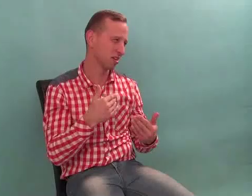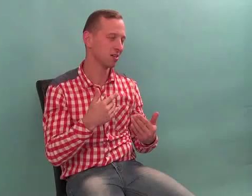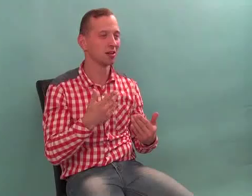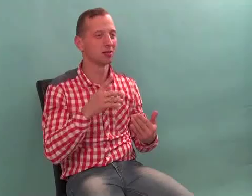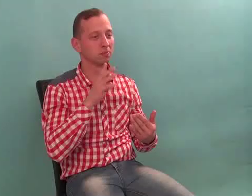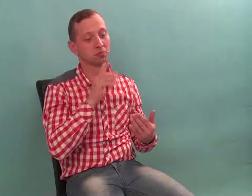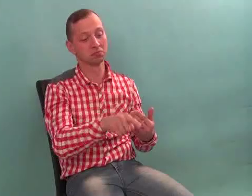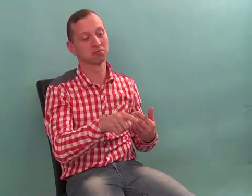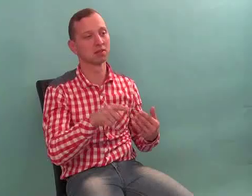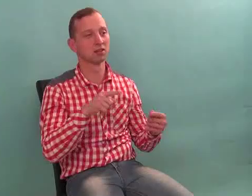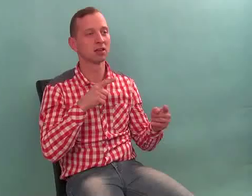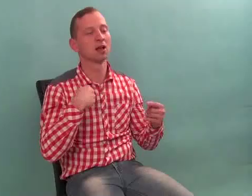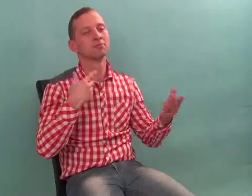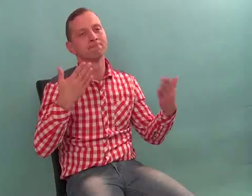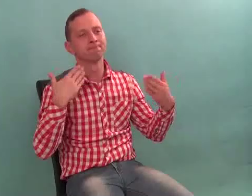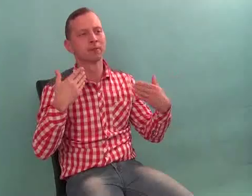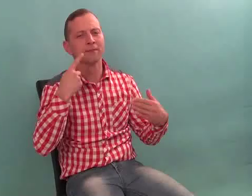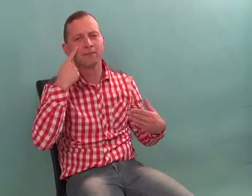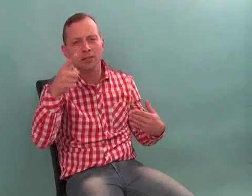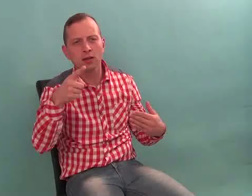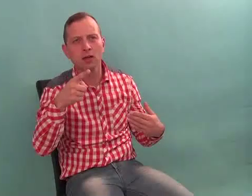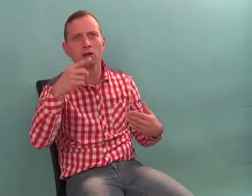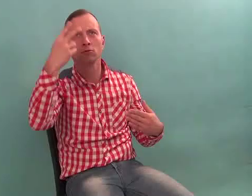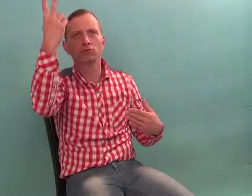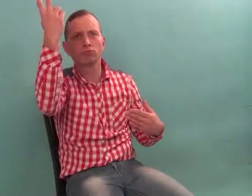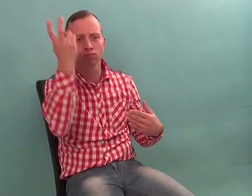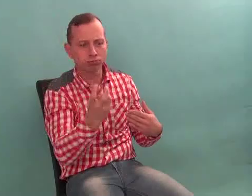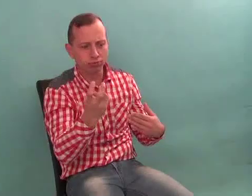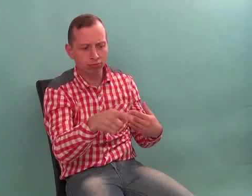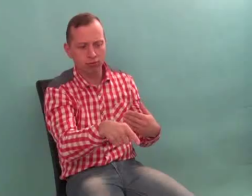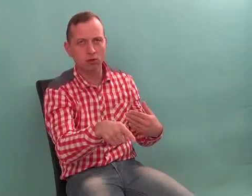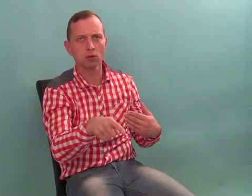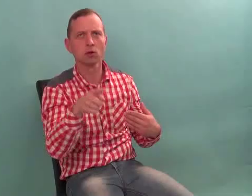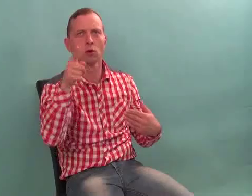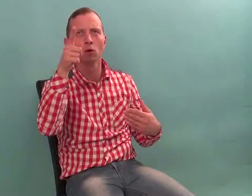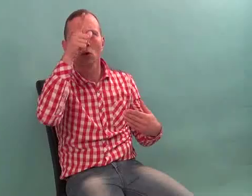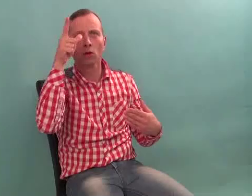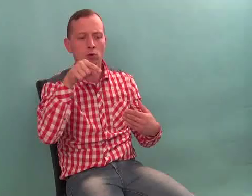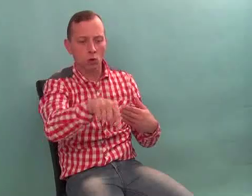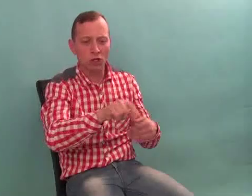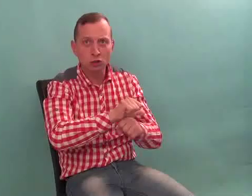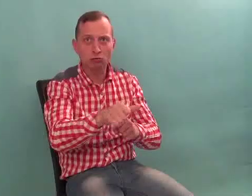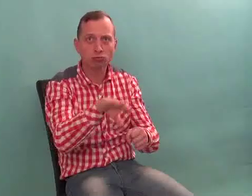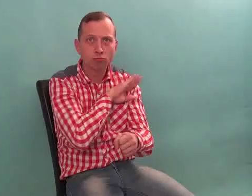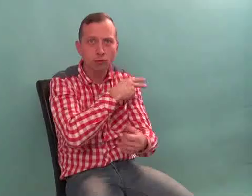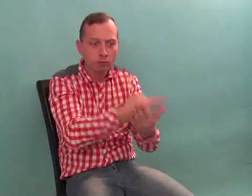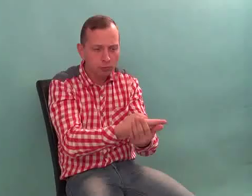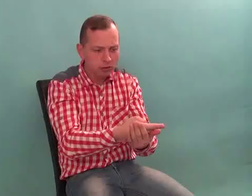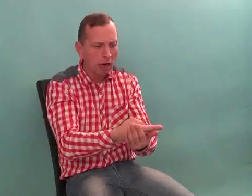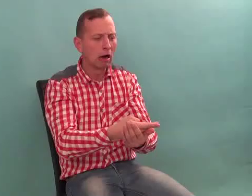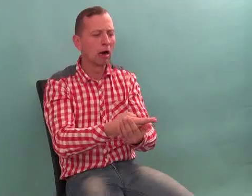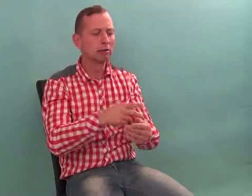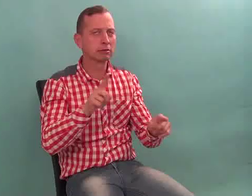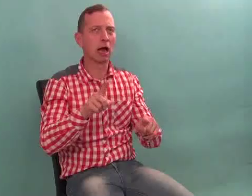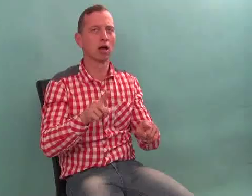Chyba ten znak mówi, że jak ktoś będzie spacerował i zobaczy ten znak, to znaczy, że ktoś tam leży martwy.